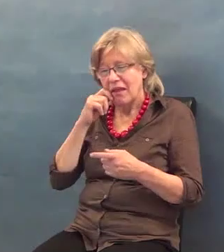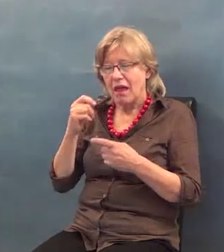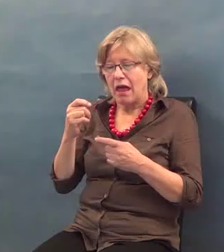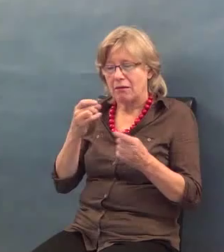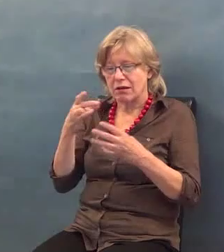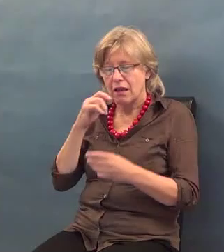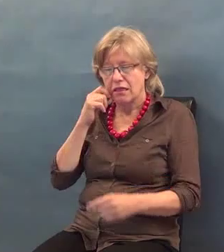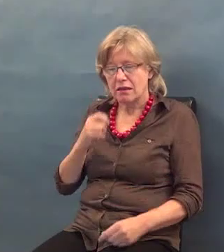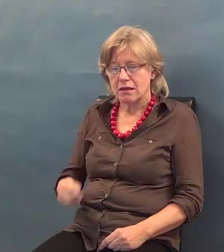Od razu dentysta.